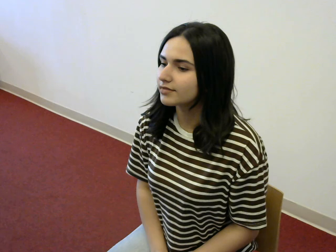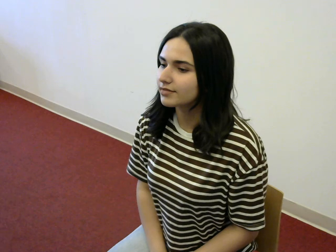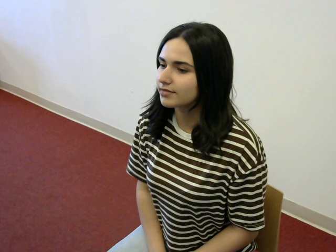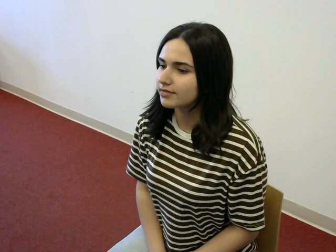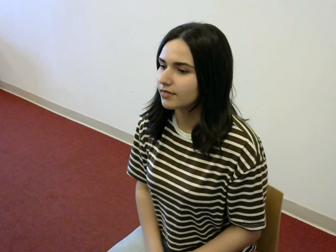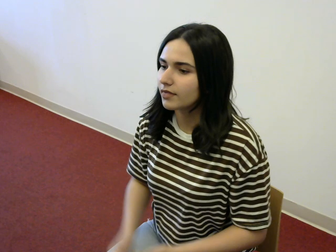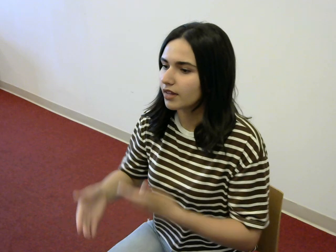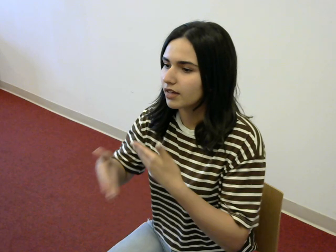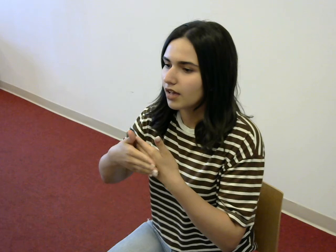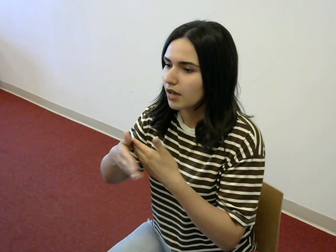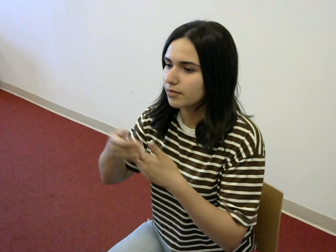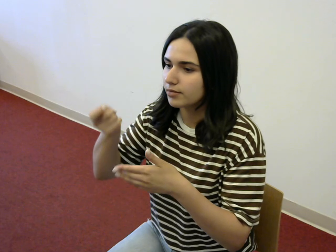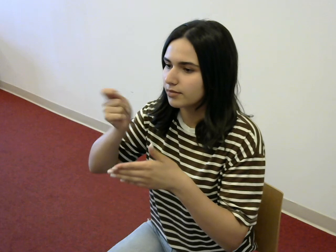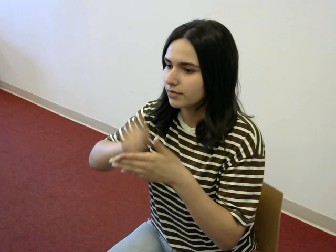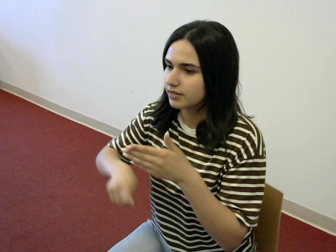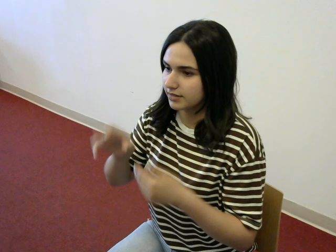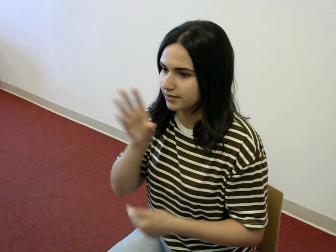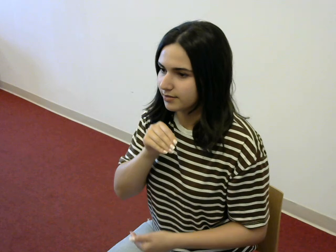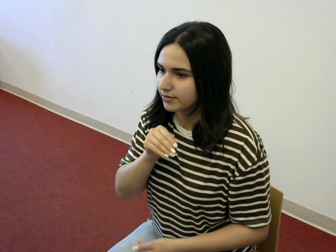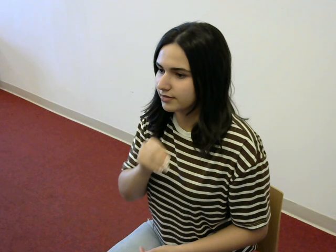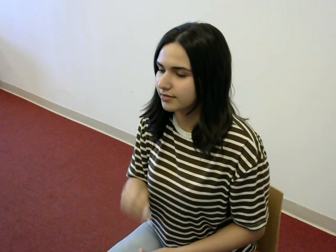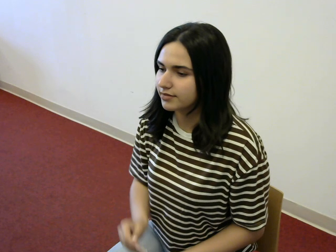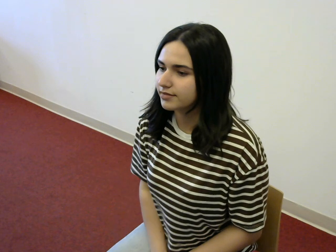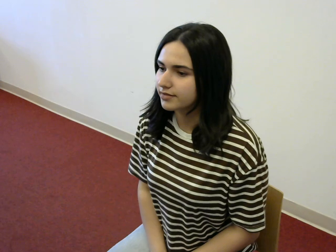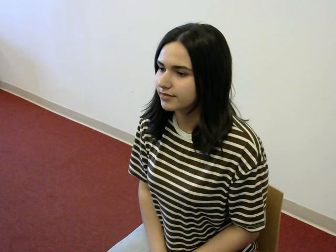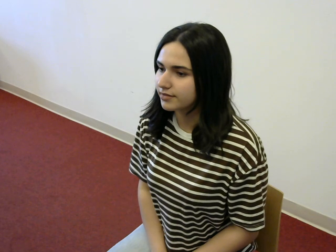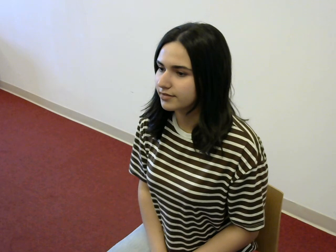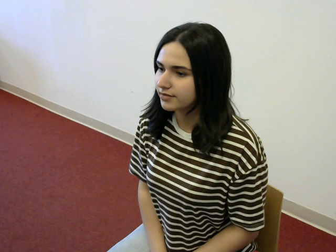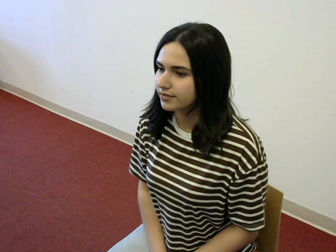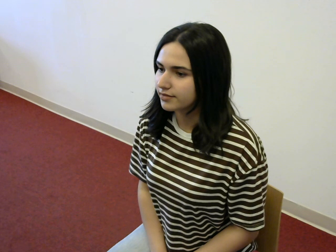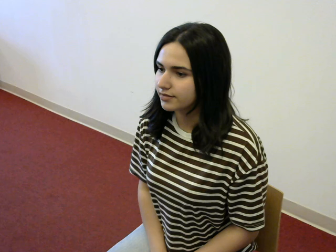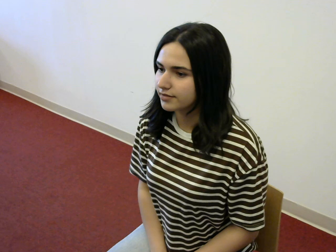Qapını bağlaya bilərsinizmi?